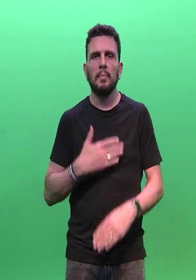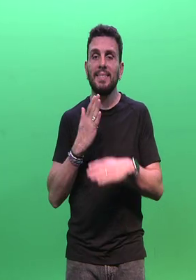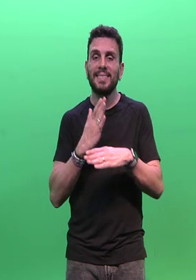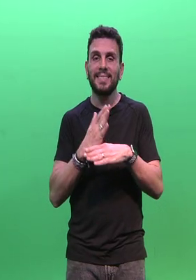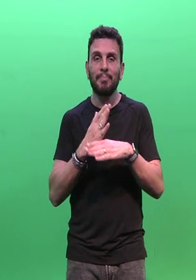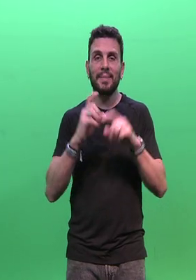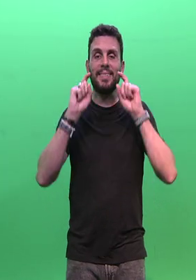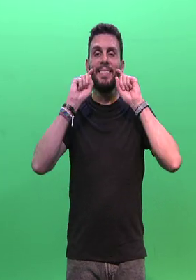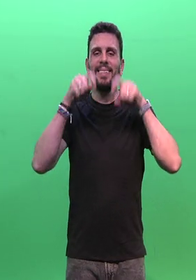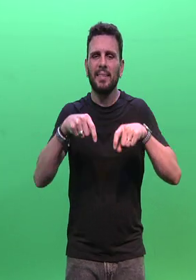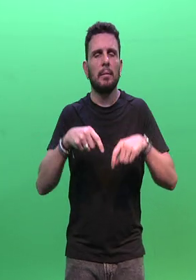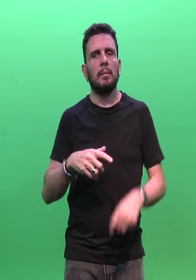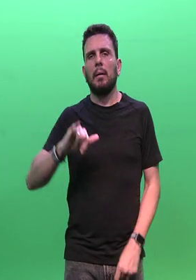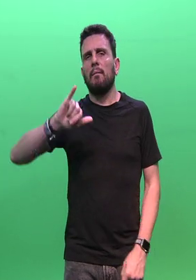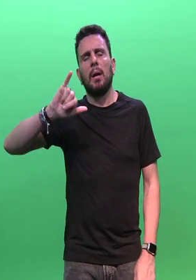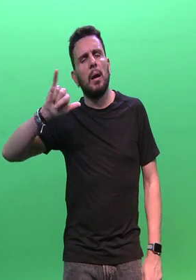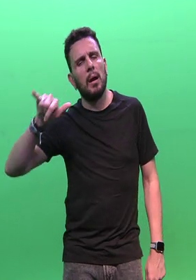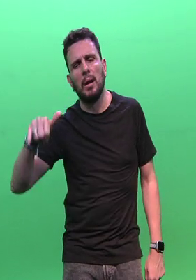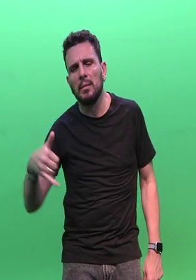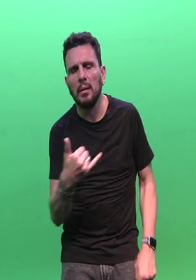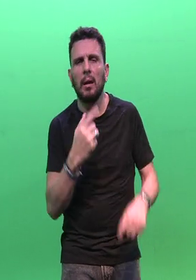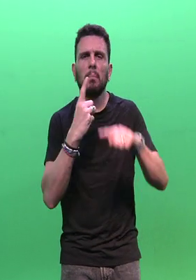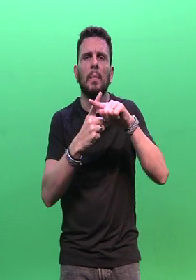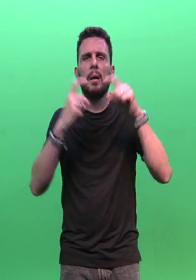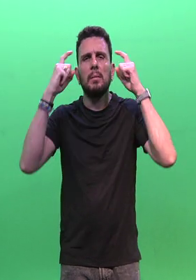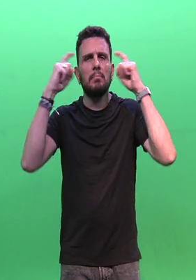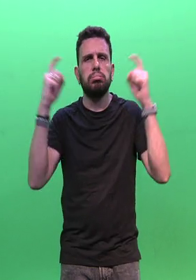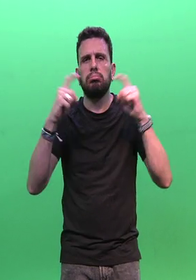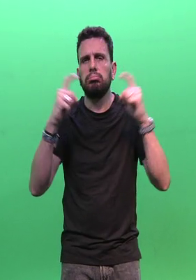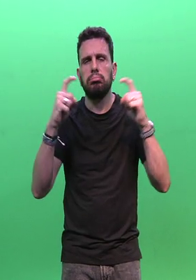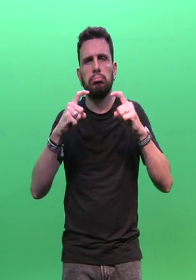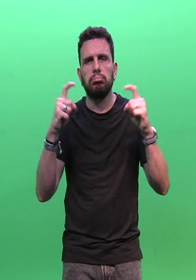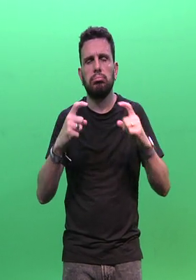Quan em llevo sempre estic cansat i tinc migranya.